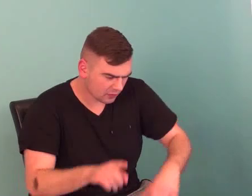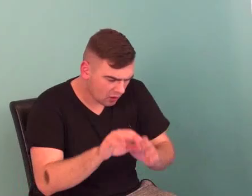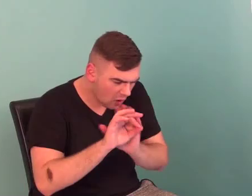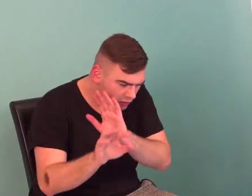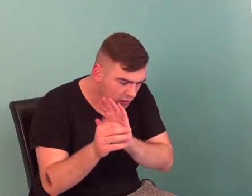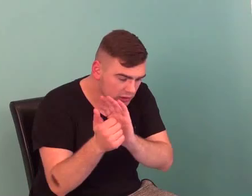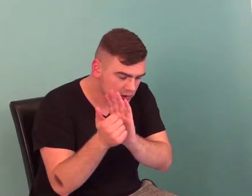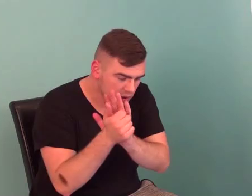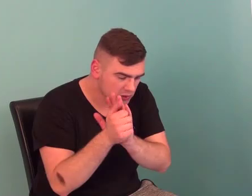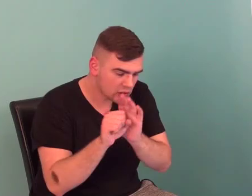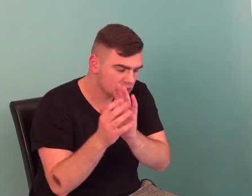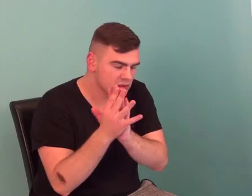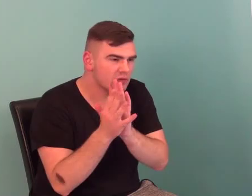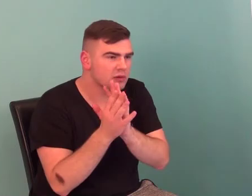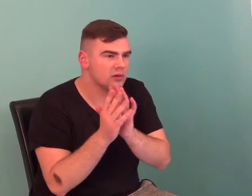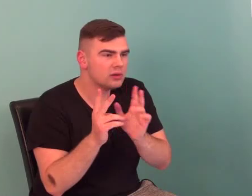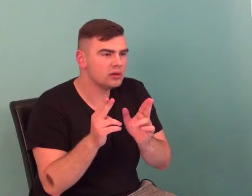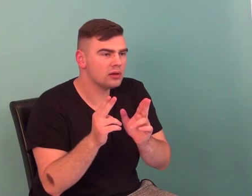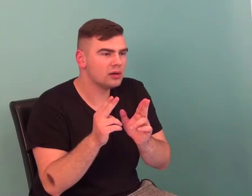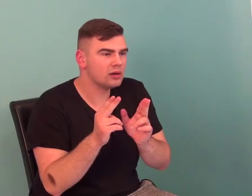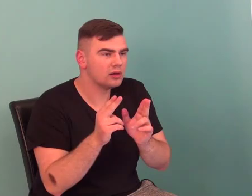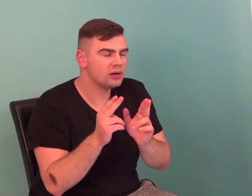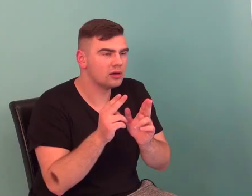Od szesnastej do dziewiętnastej?